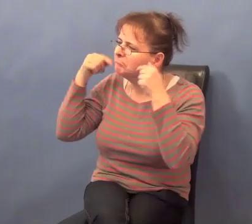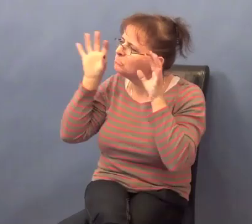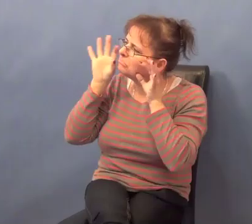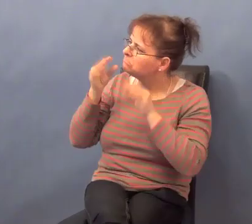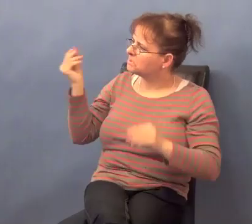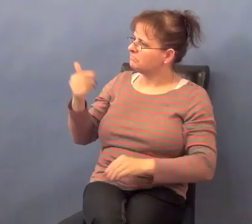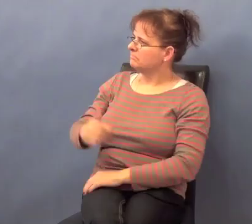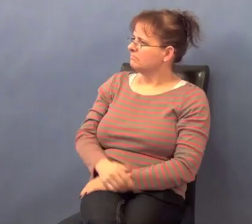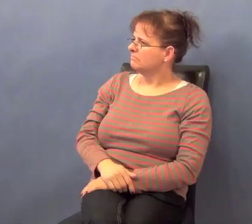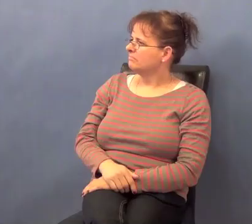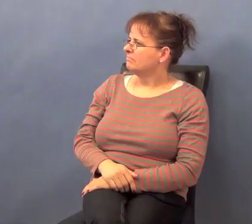Ja nie mam rumieńców na policzkach.